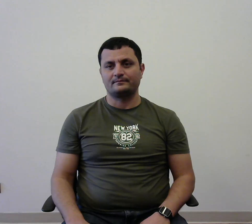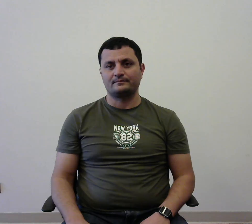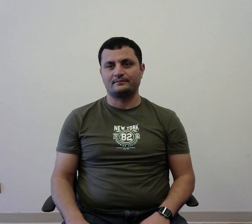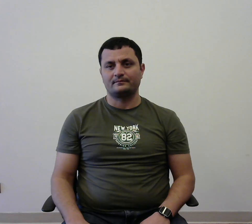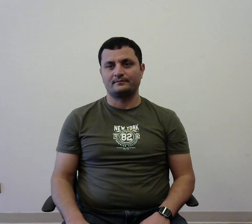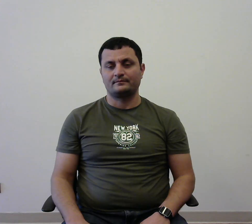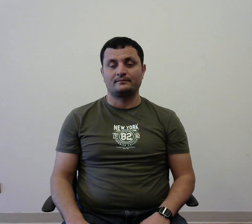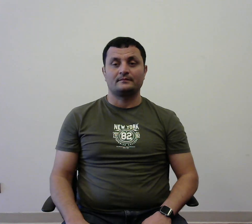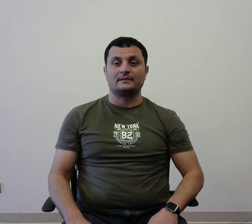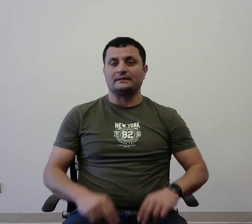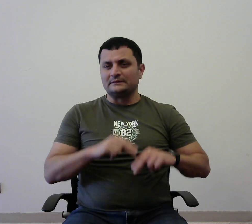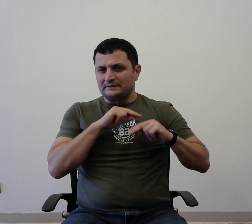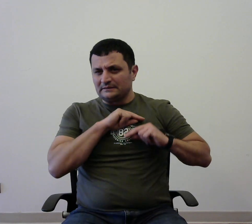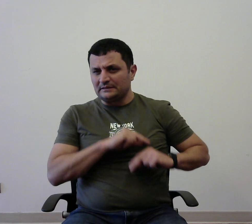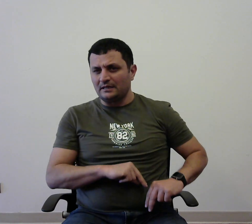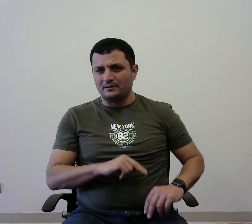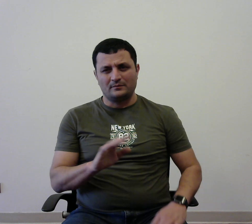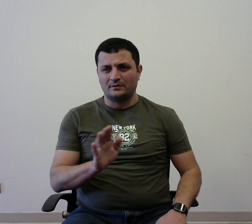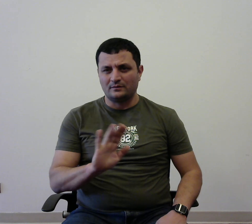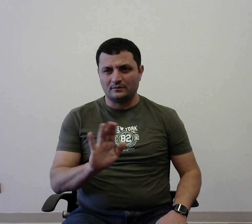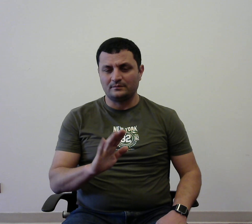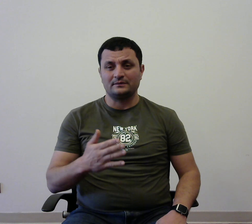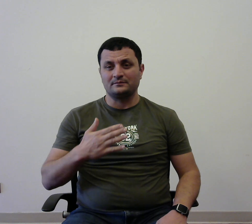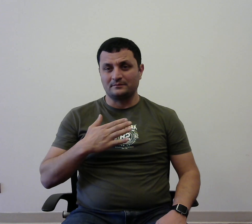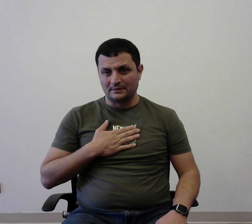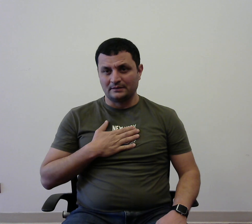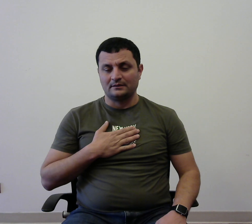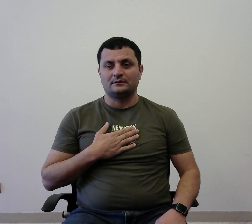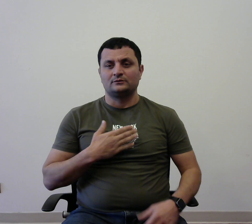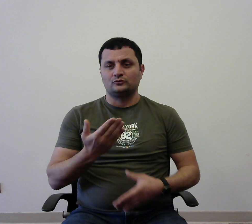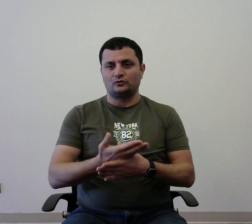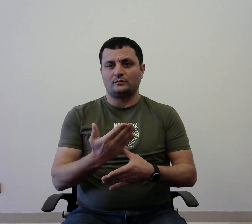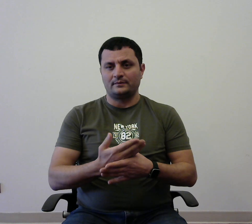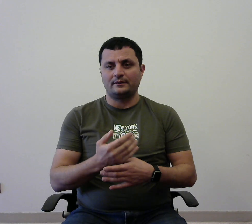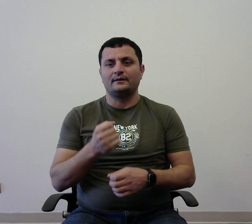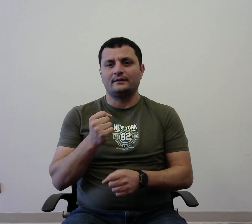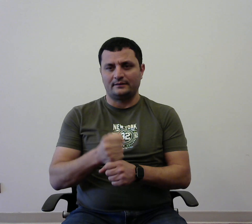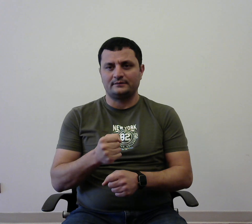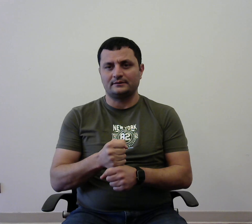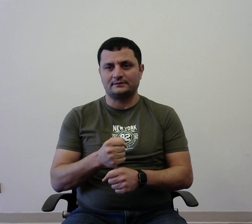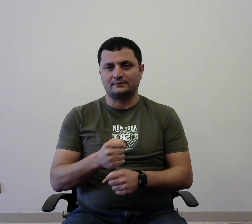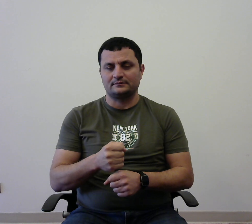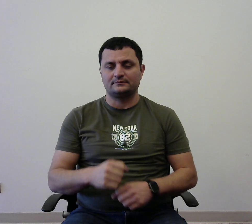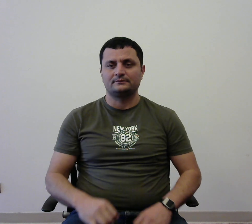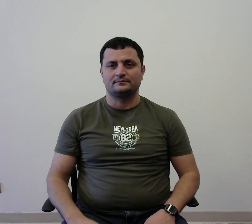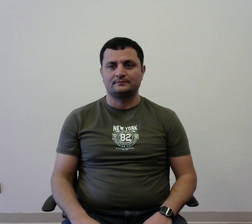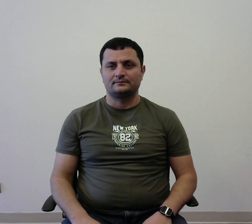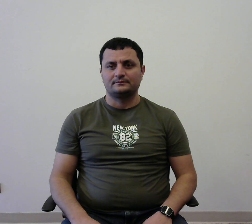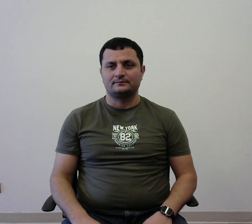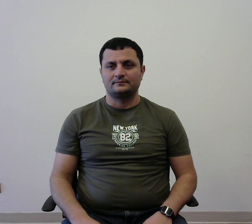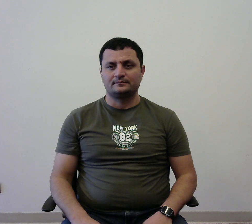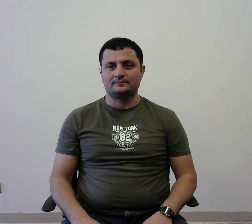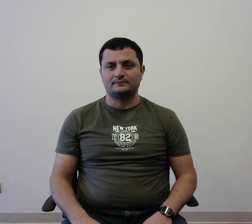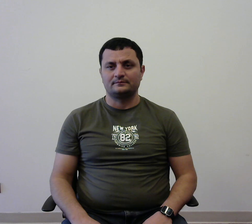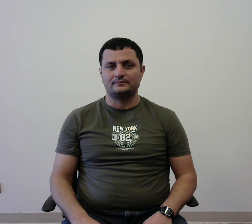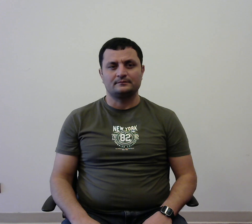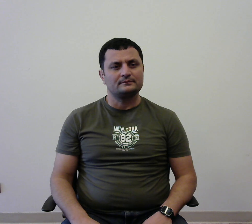Zəhmət olmasa, mənə kömək edin